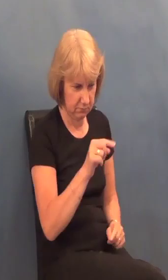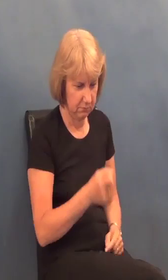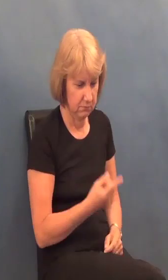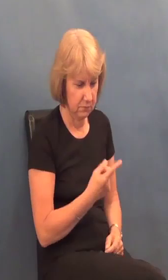Dziwne.